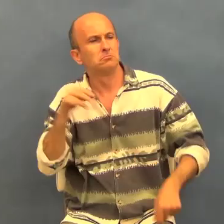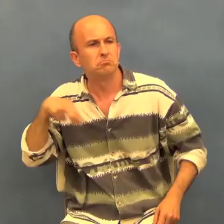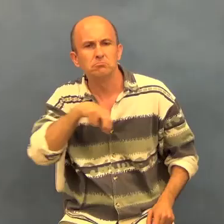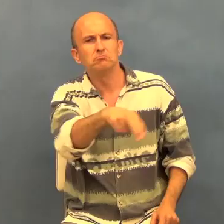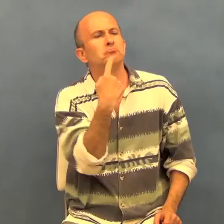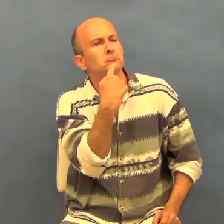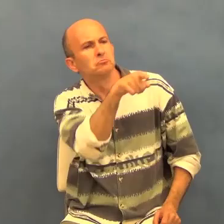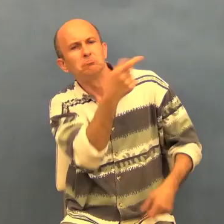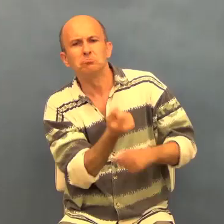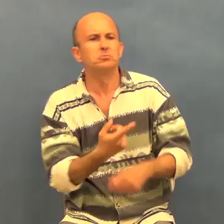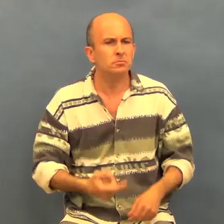Co to jest? Czym on rzuca?